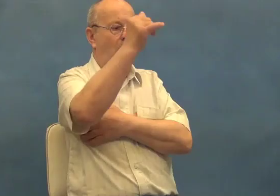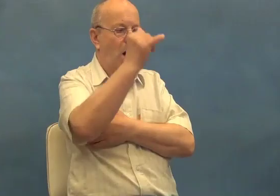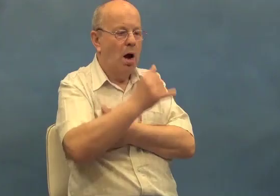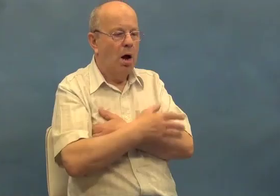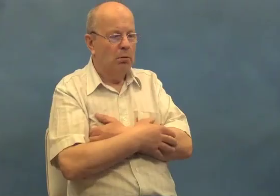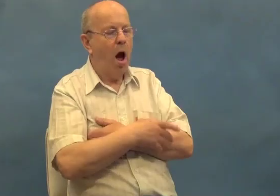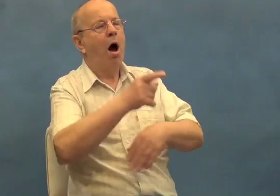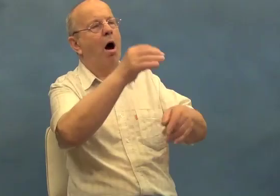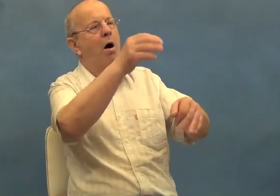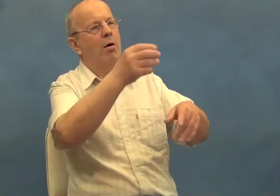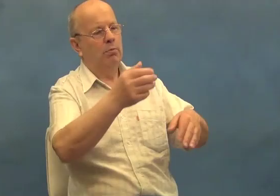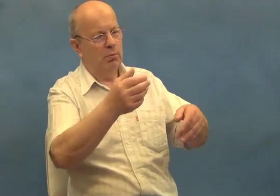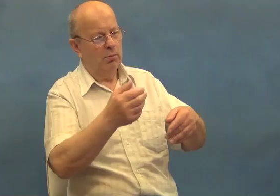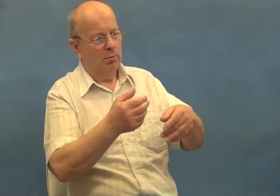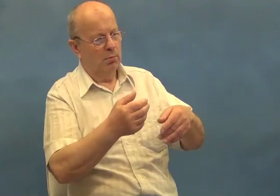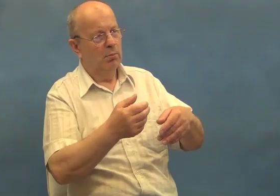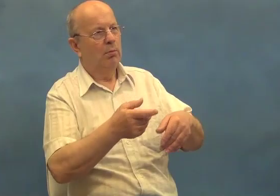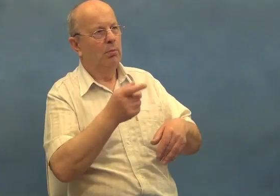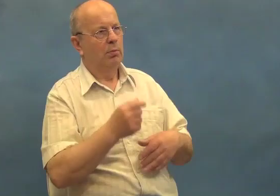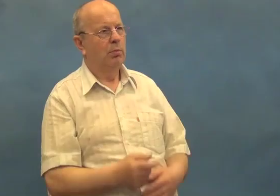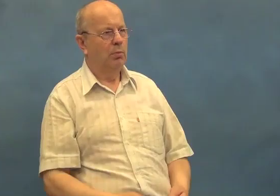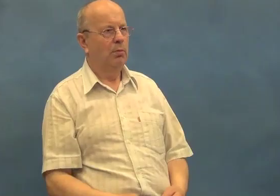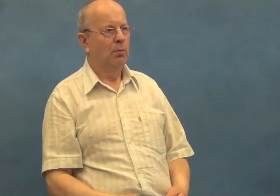A faktycznie.